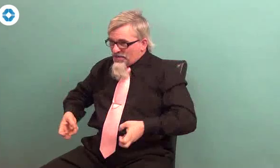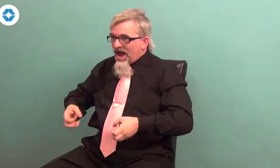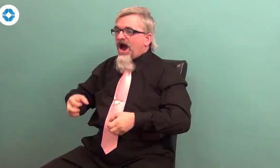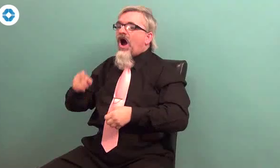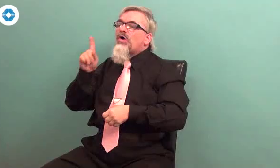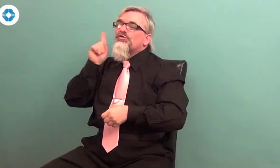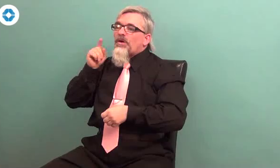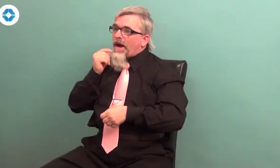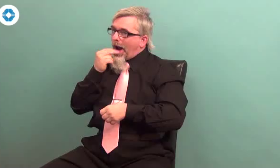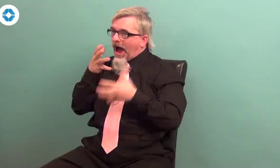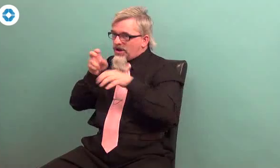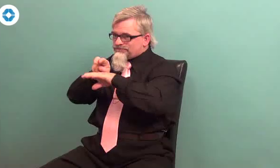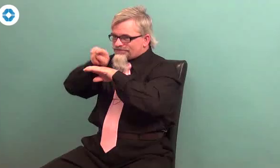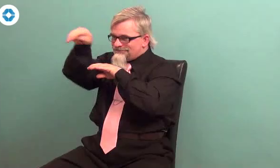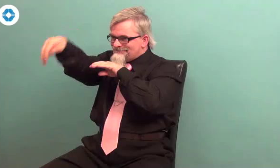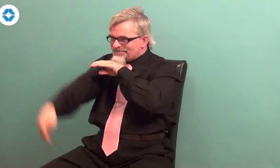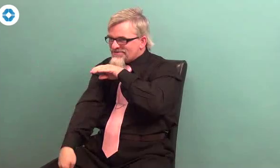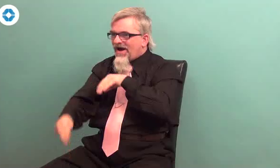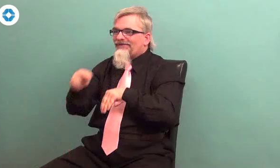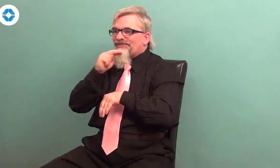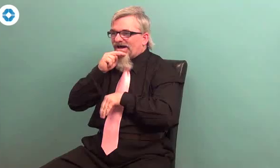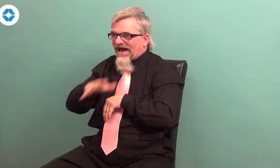Chłopiec, smarkacz spada na dół do wody.